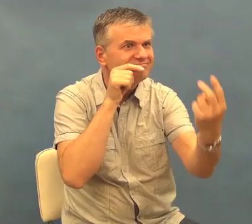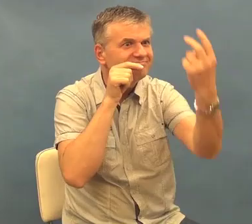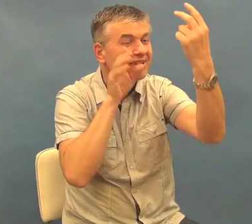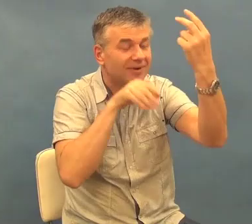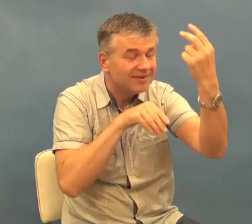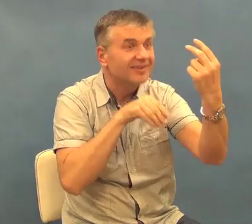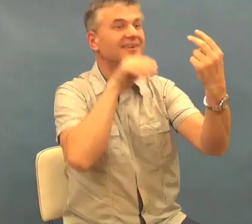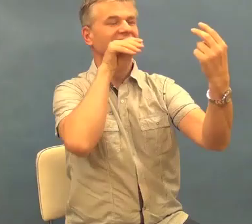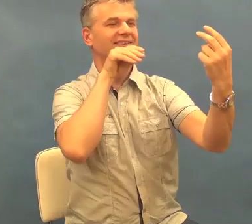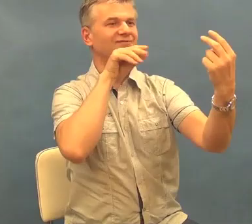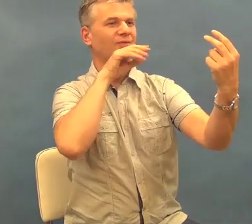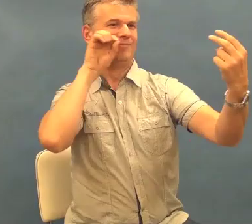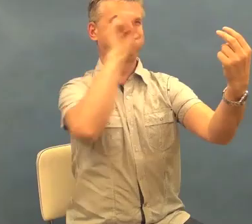Ryba wynurza się z wody i pluje wodą.